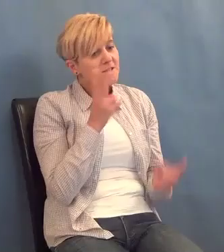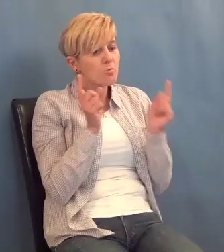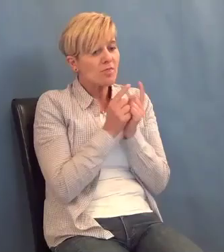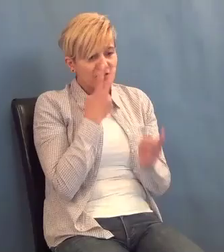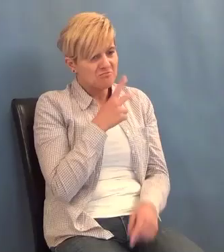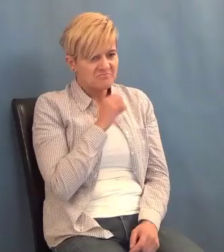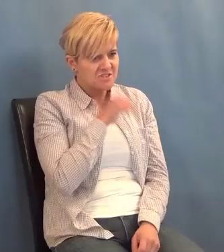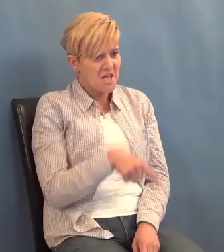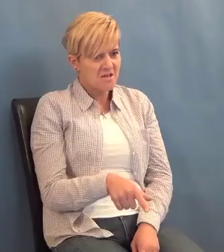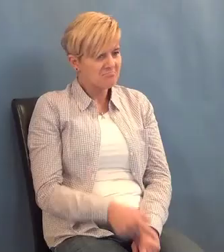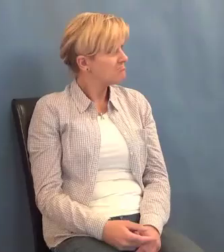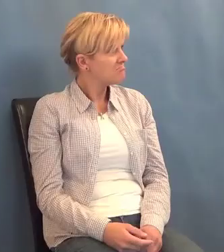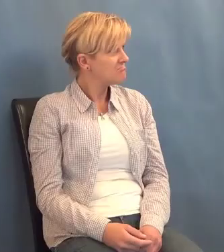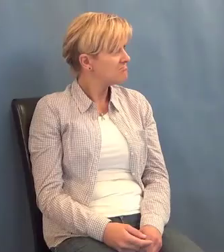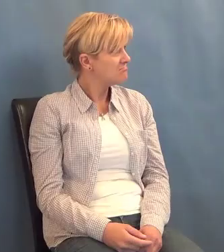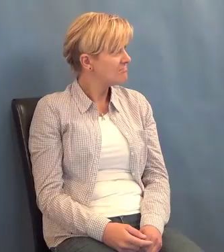Nie widziałam, nie spotkałam się z nim.